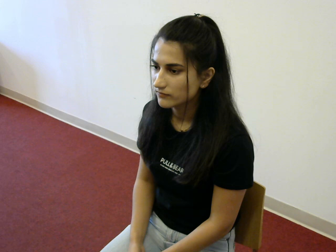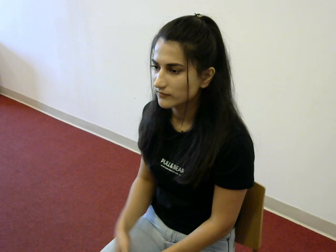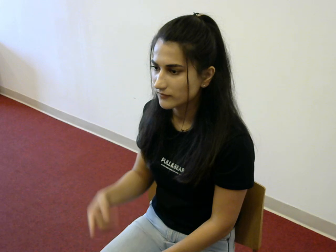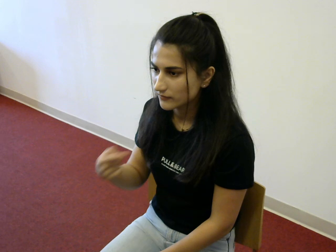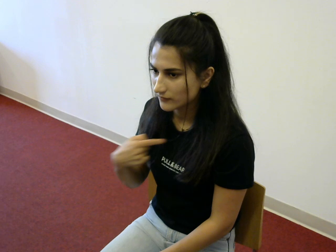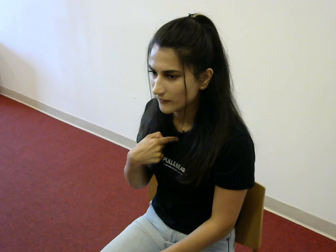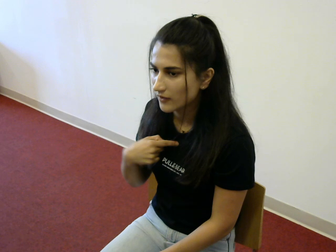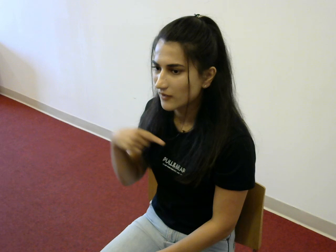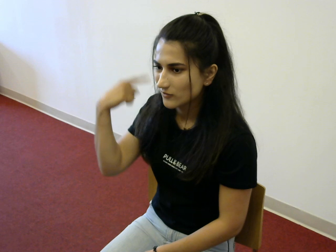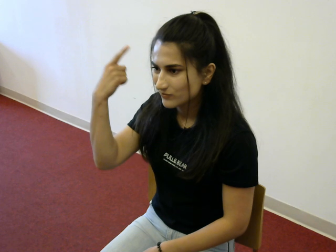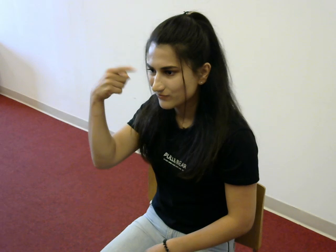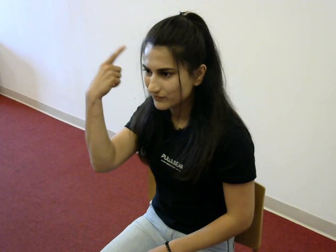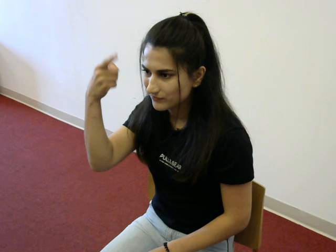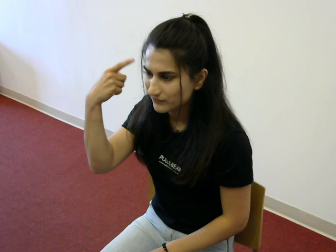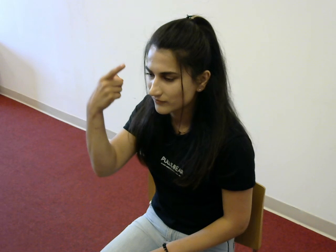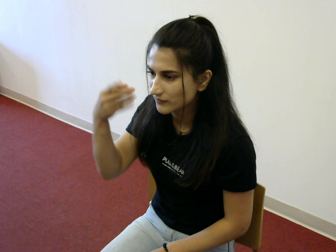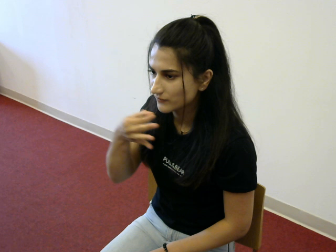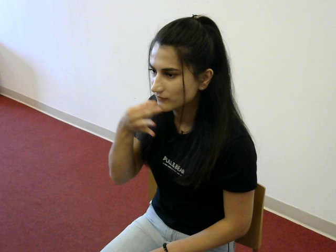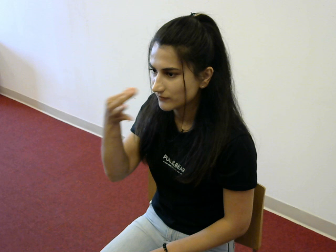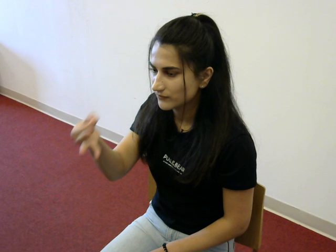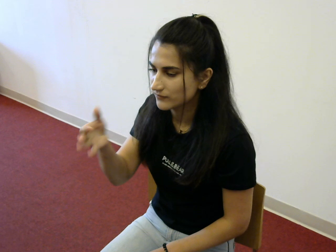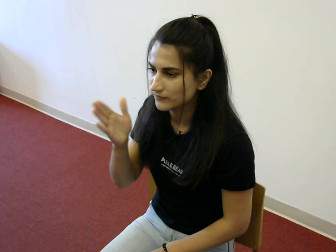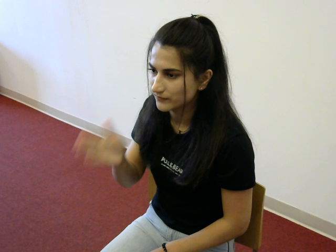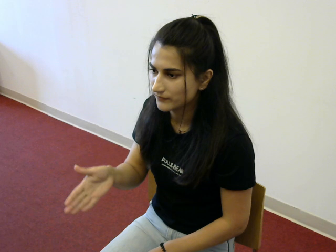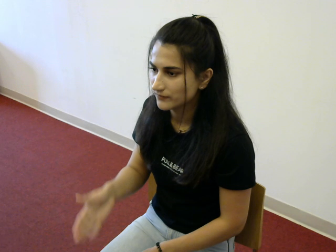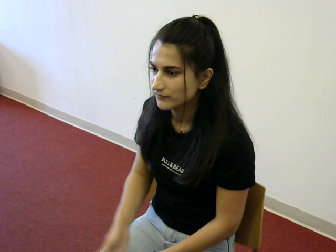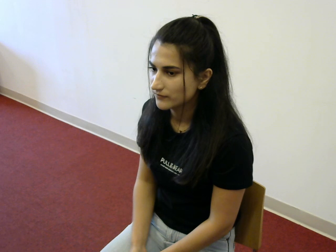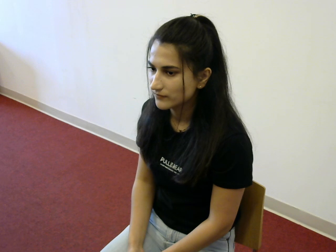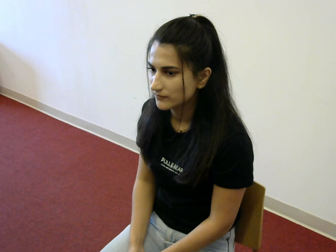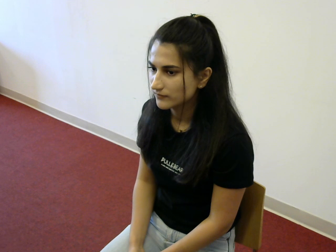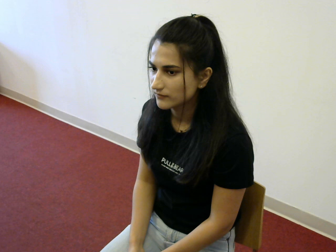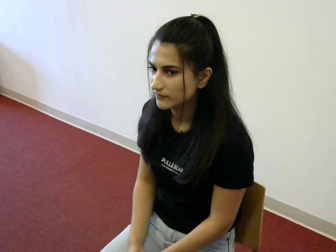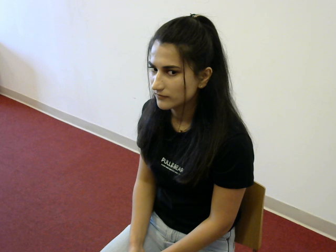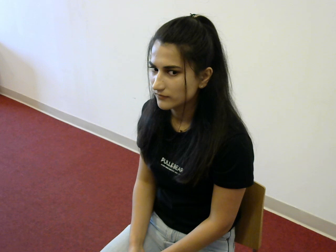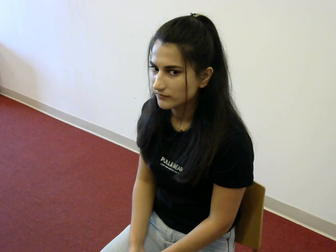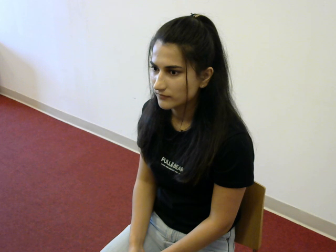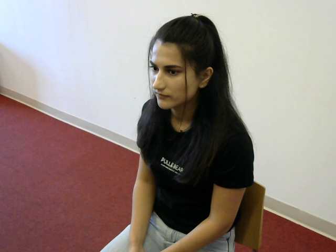Mən fikirləşim, deyərəm